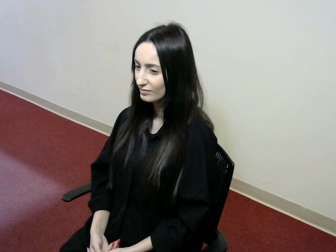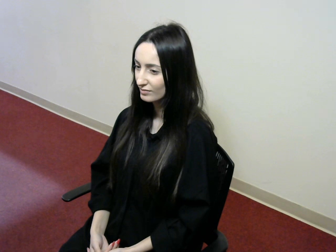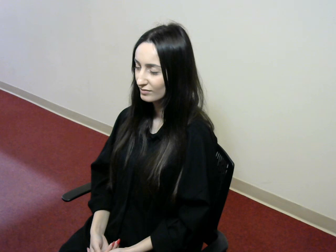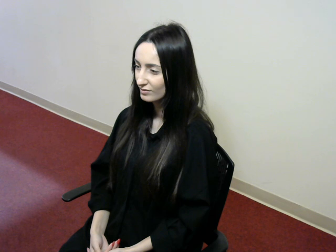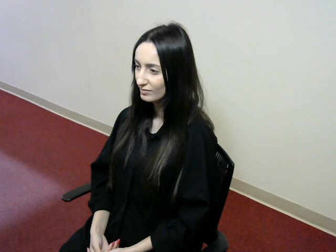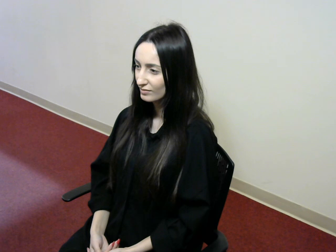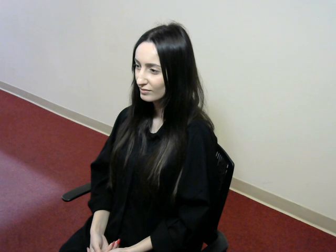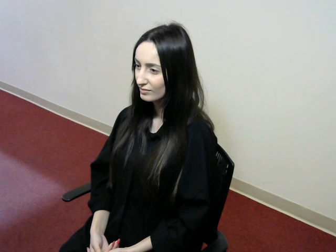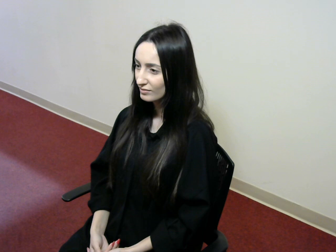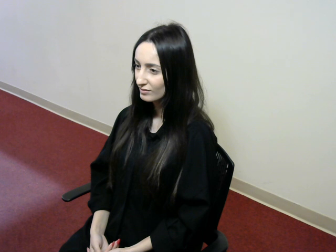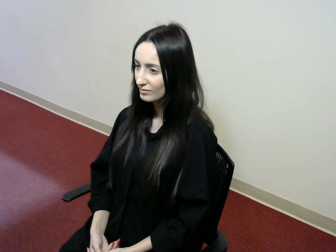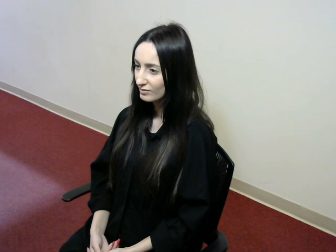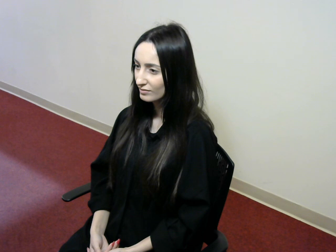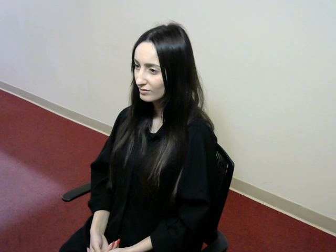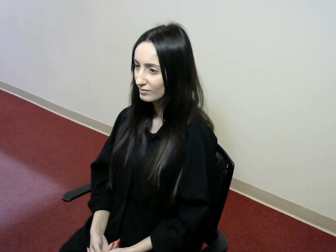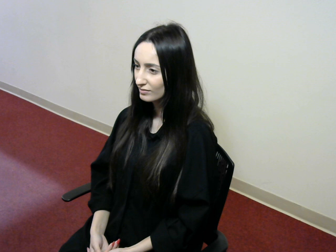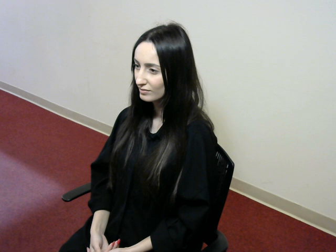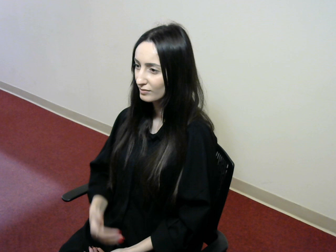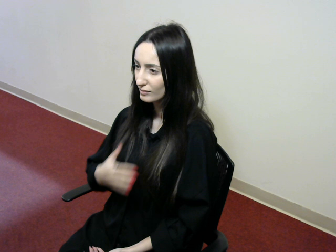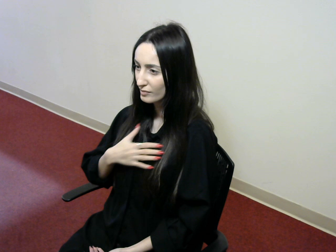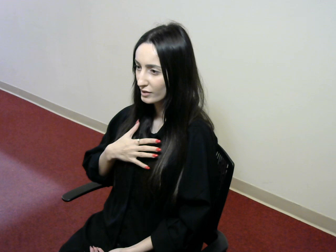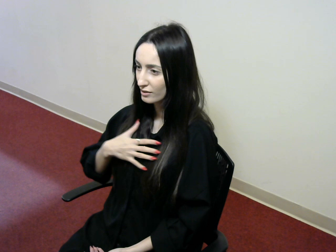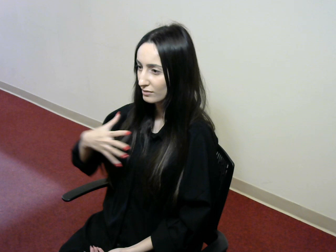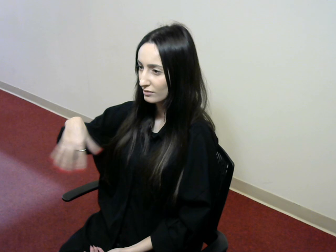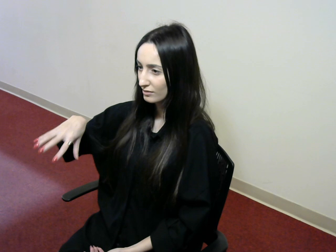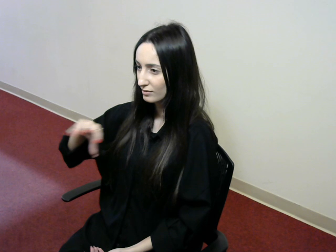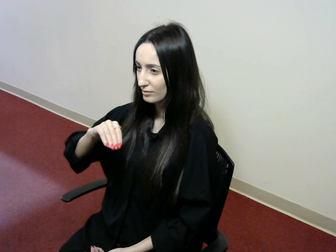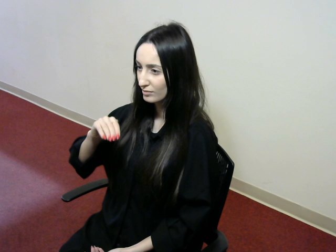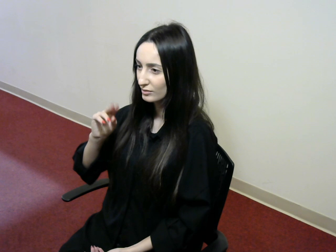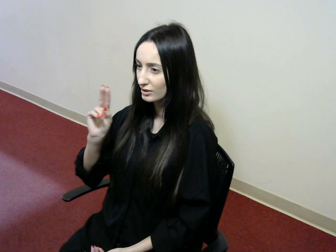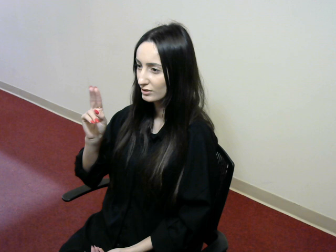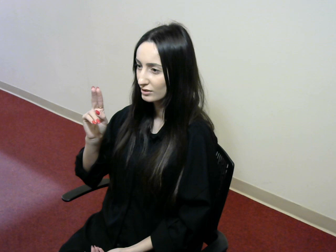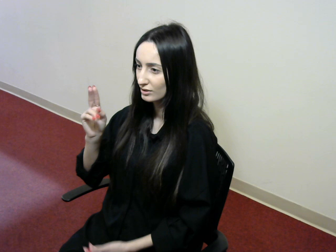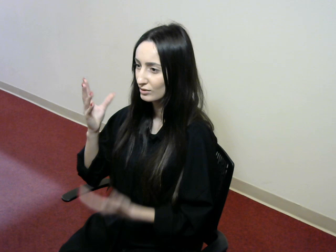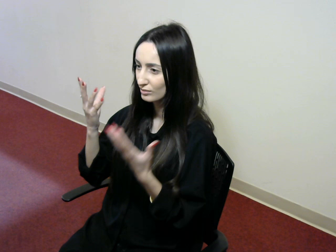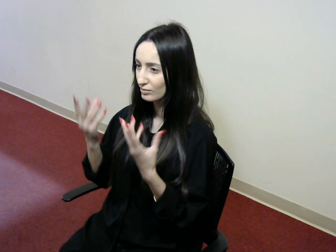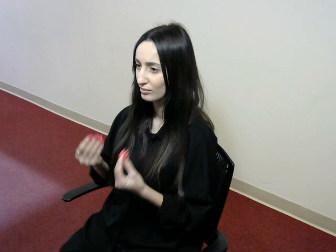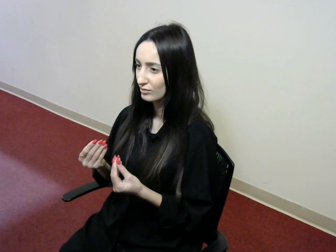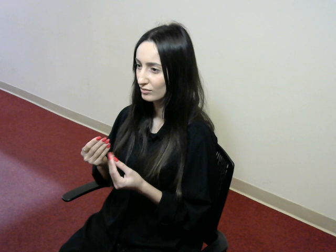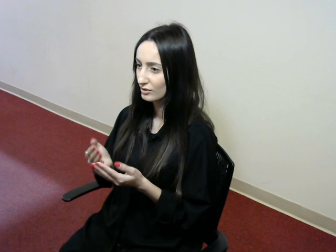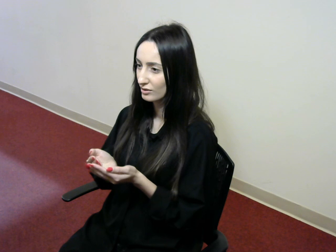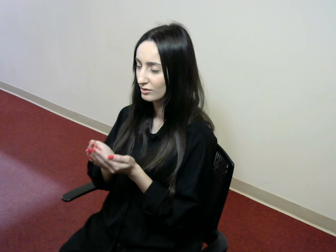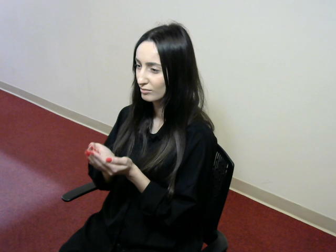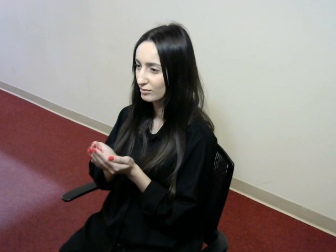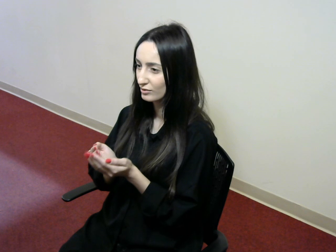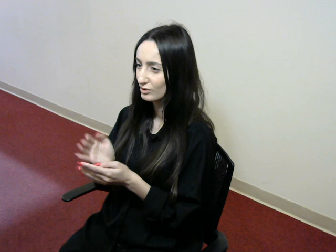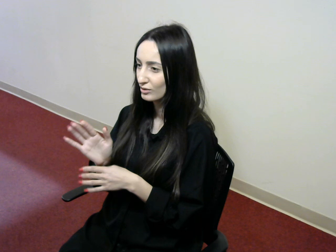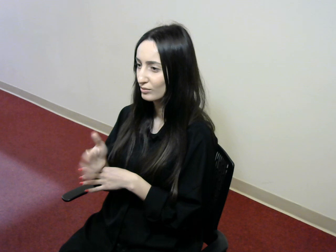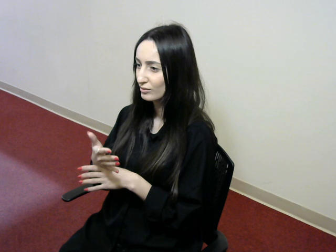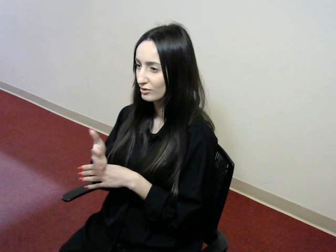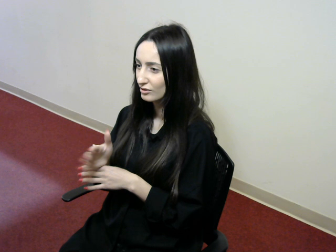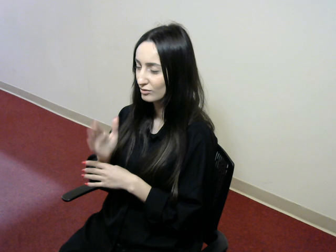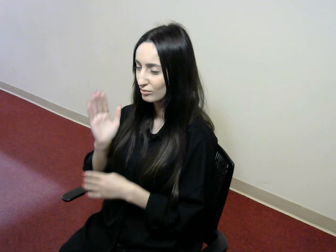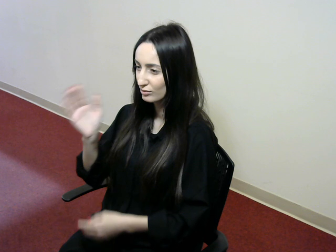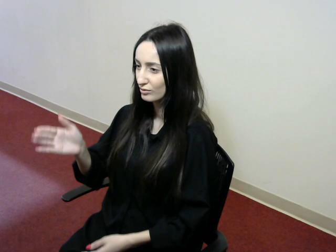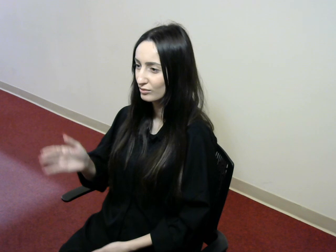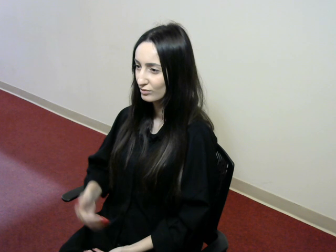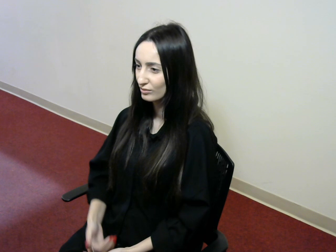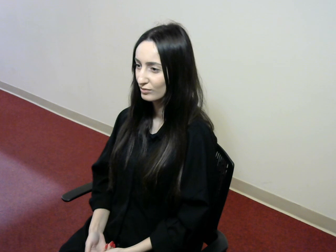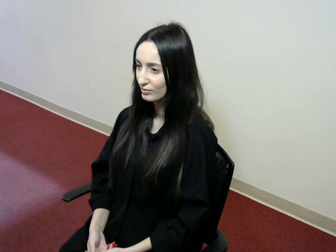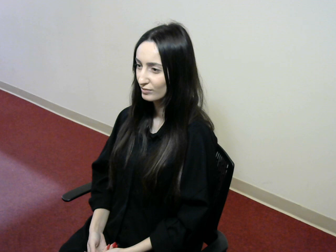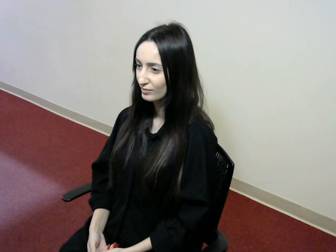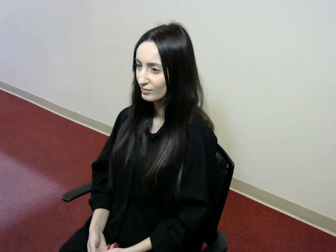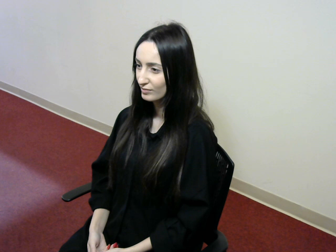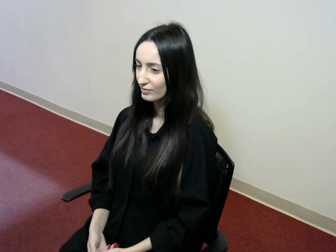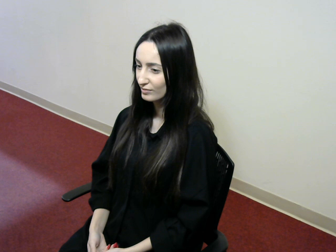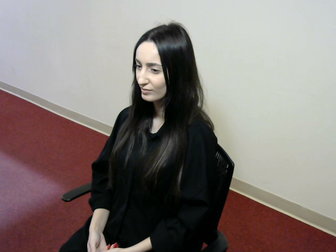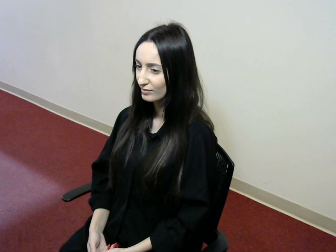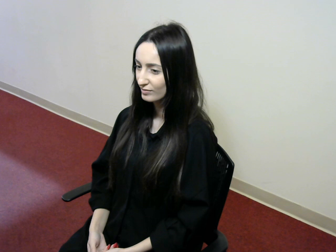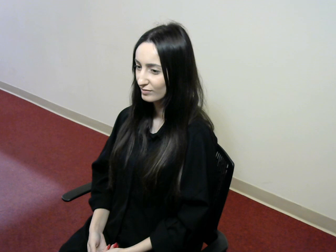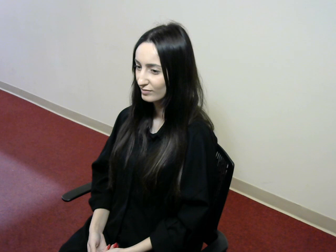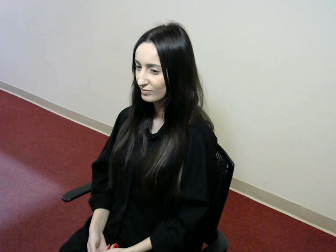Biz cümə günü gəmi gəzintisində olacağıq